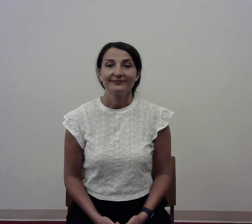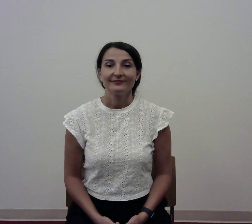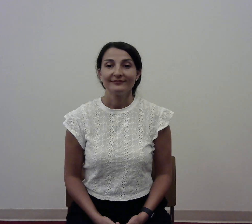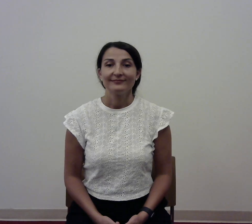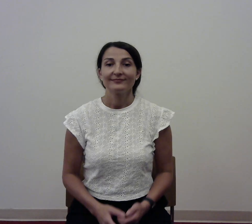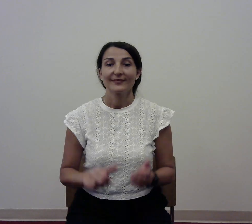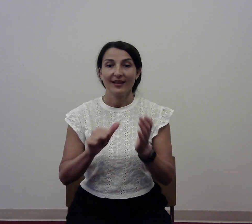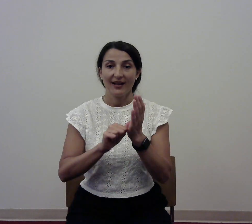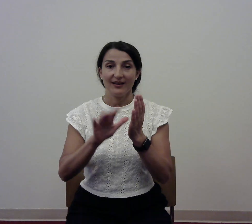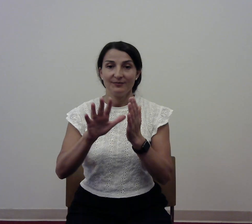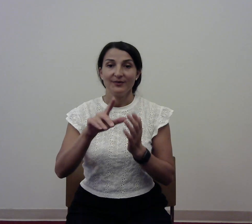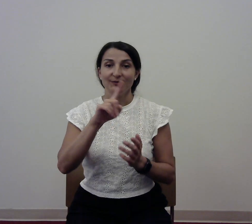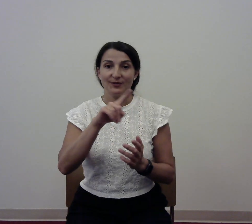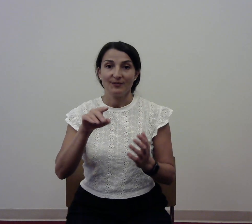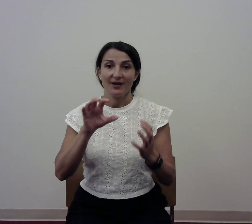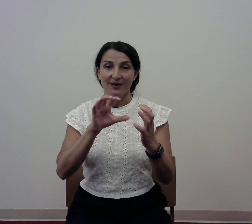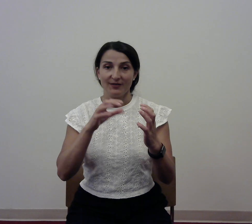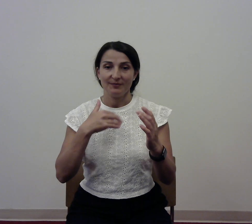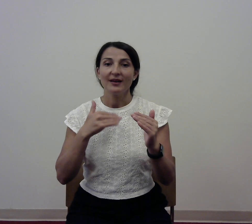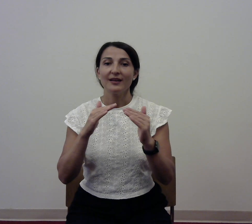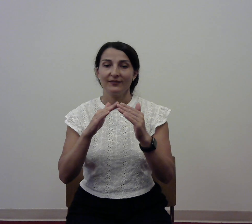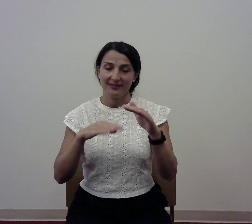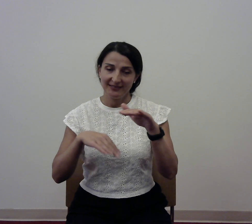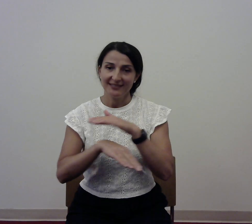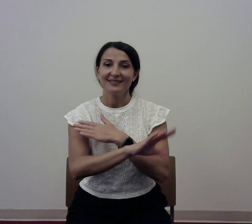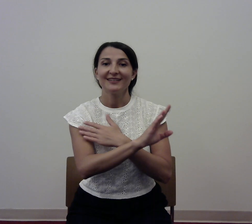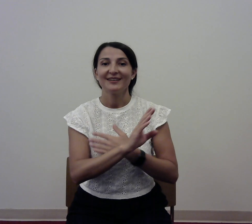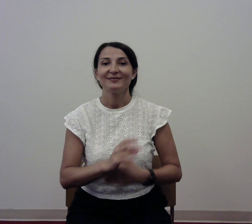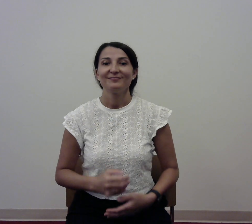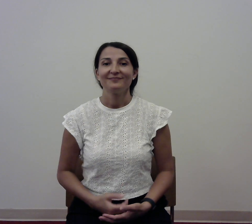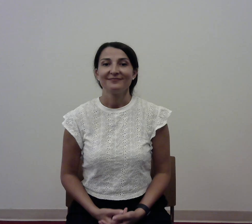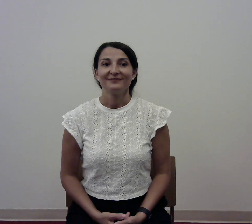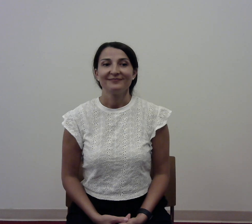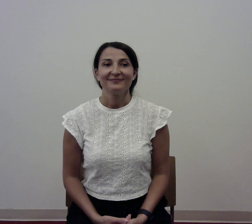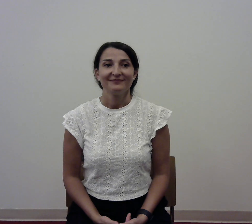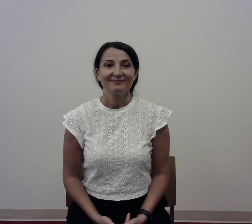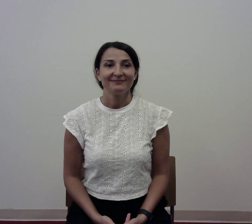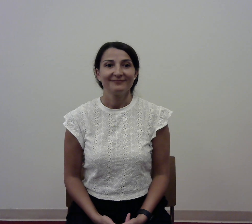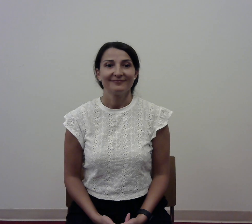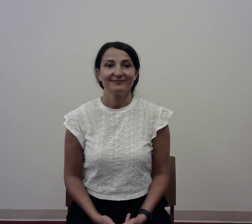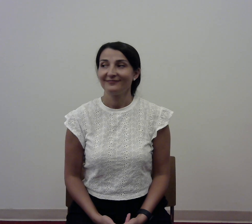65 saylı avtobus mənim evimə gedir